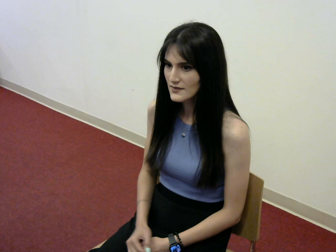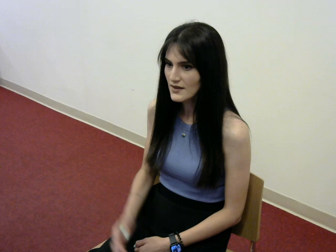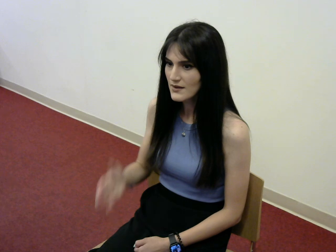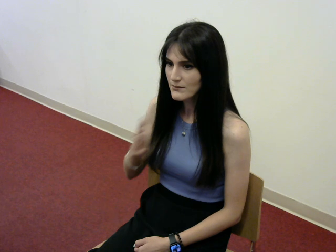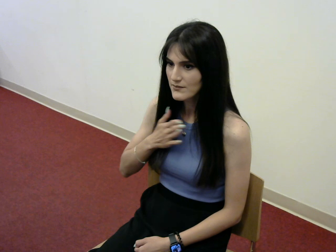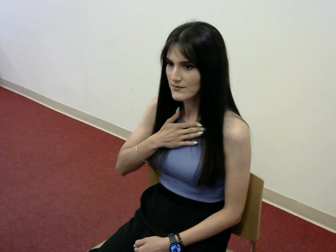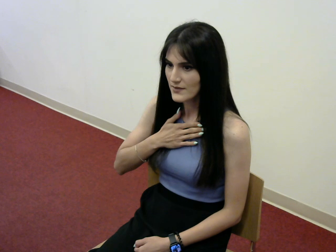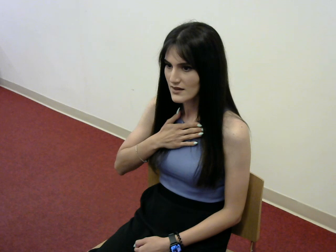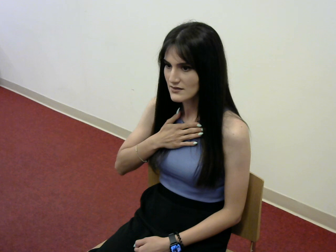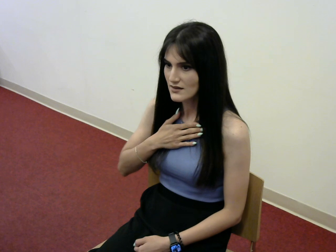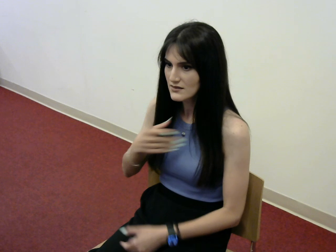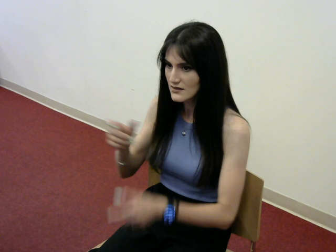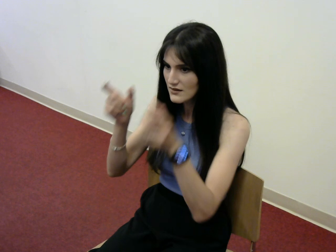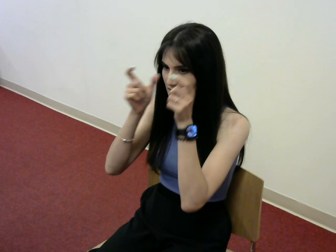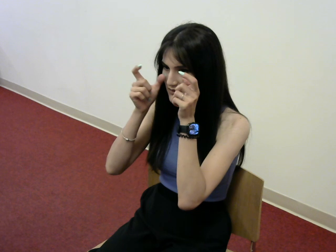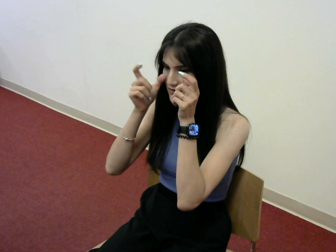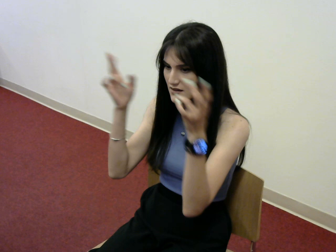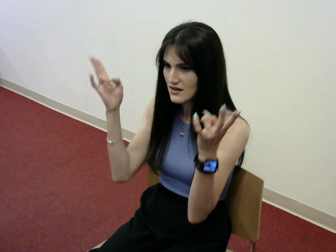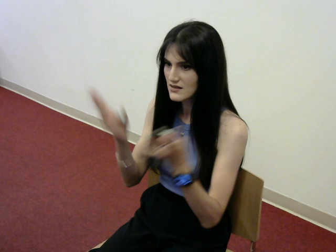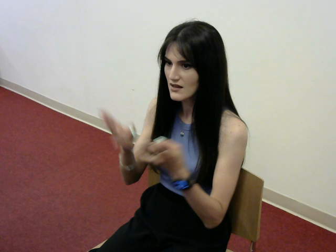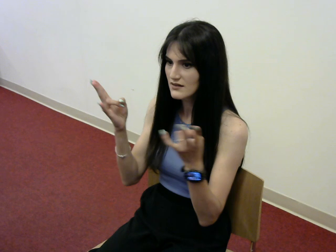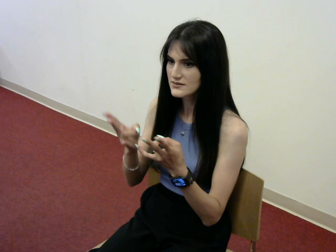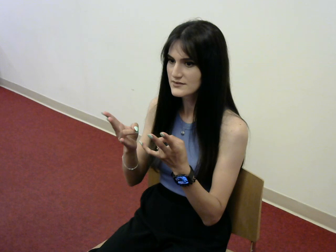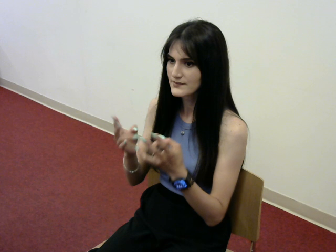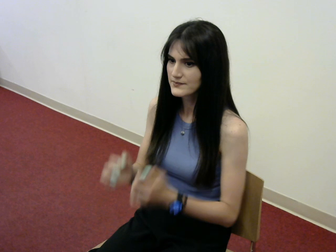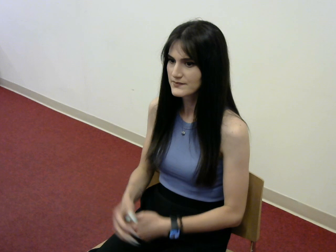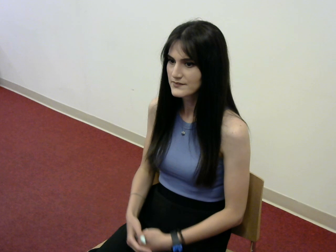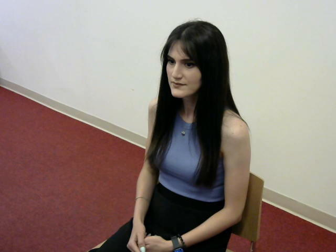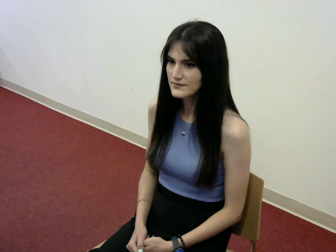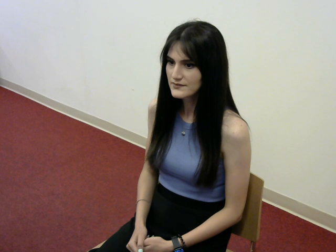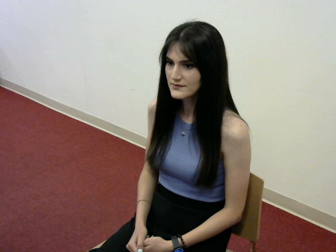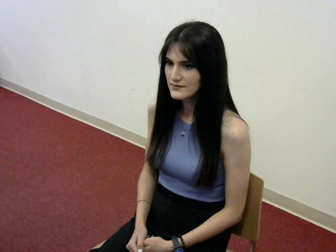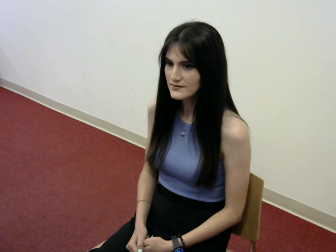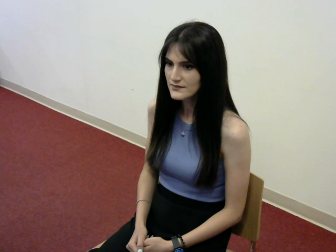Mənə eynək lazımdır